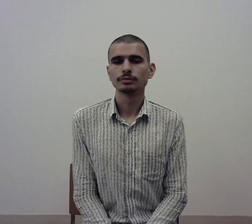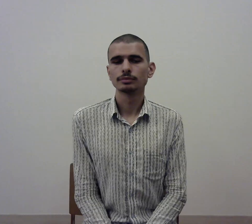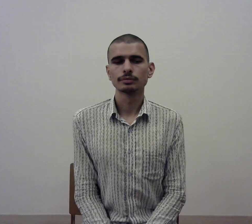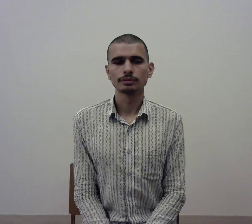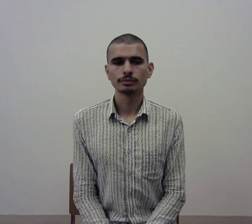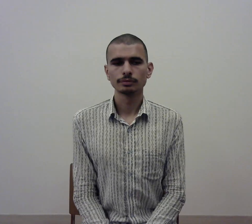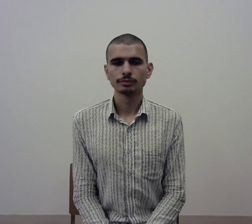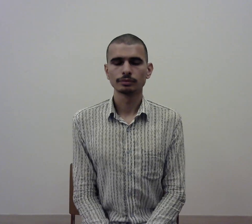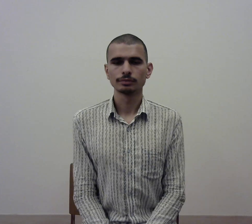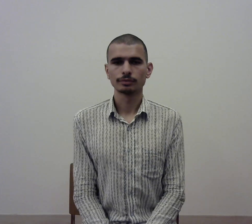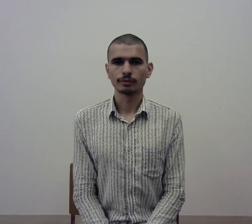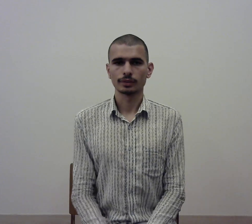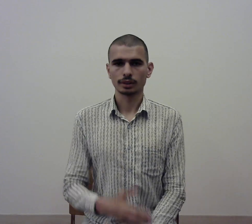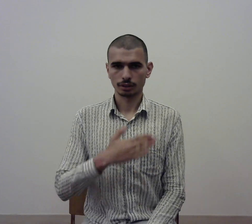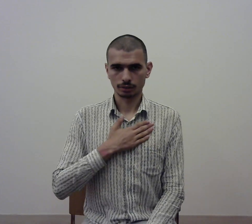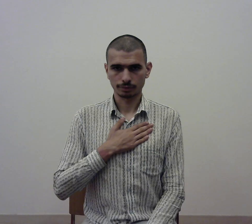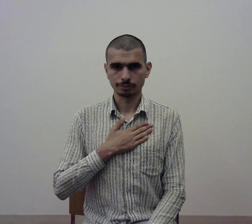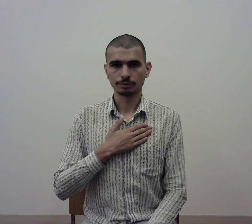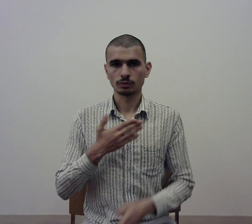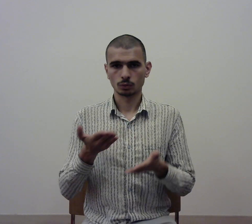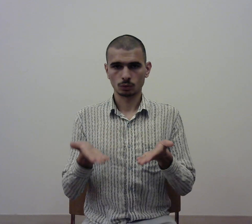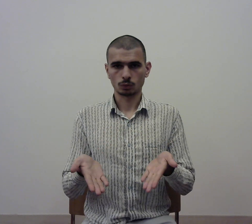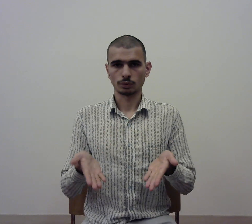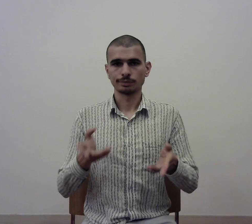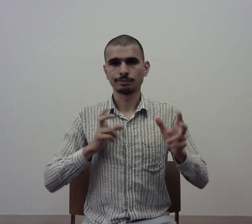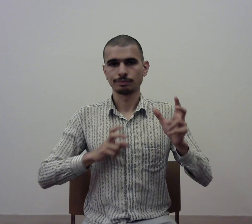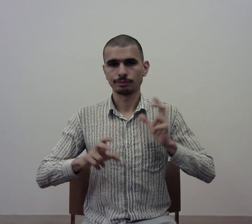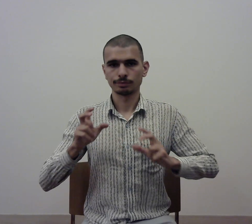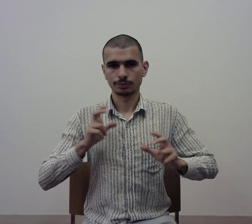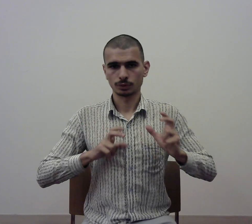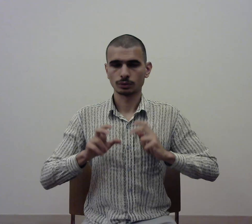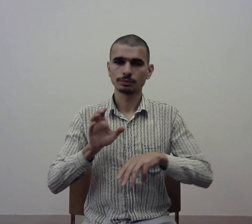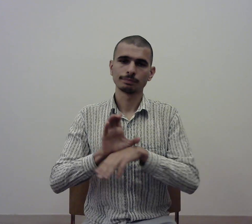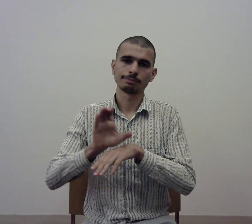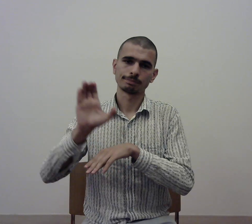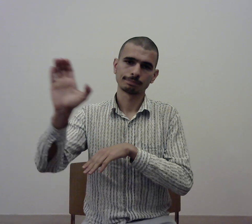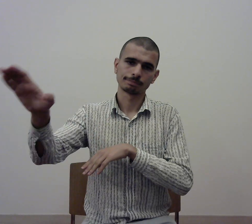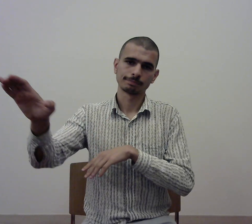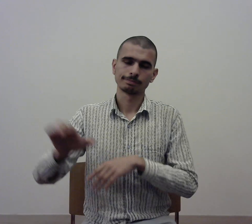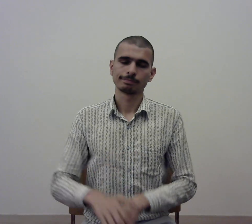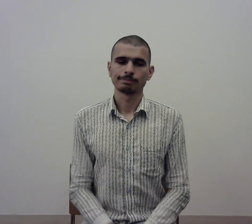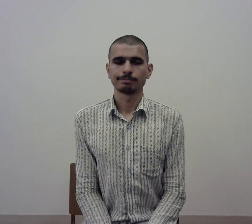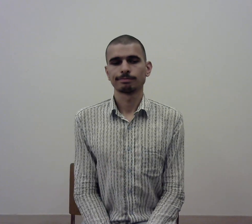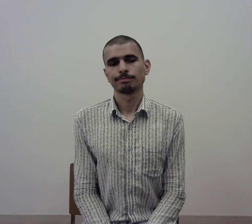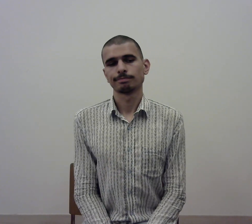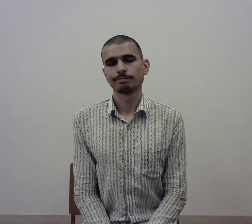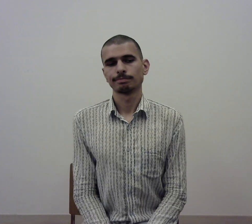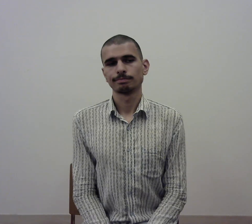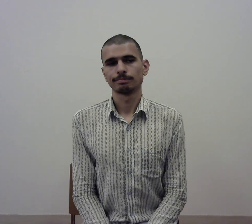Məni bura müəllim göndərib